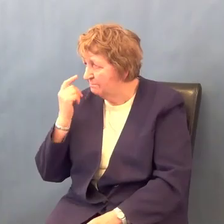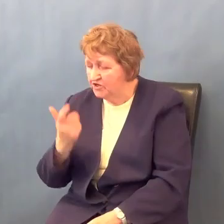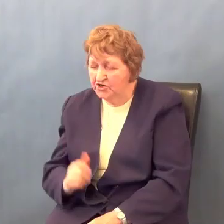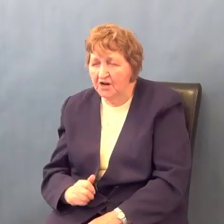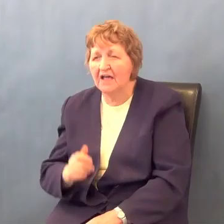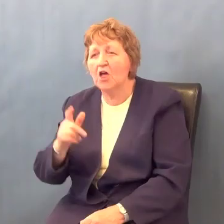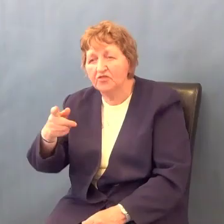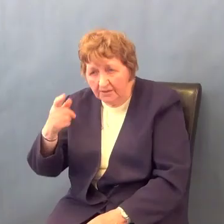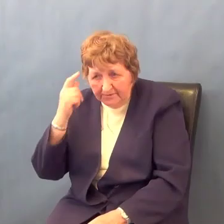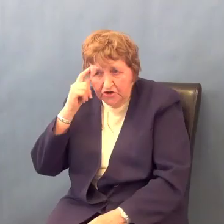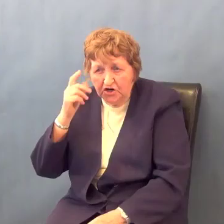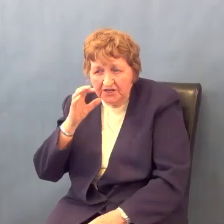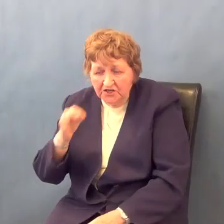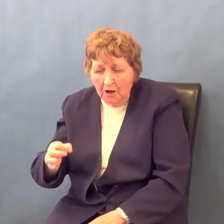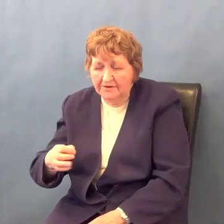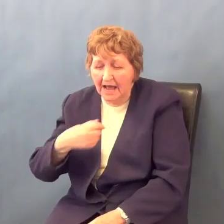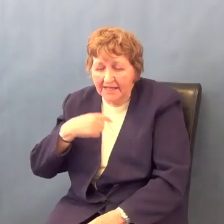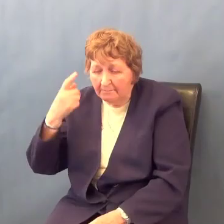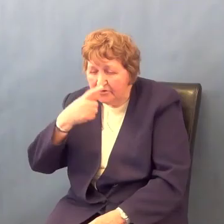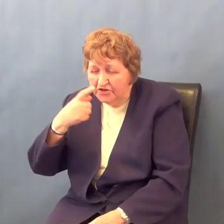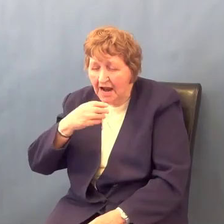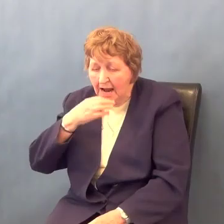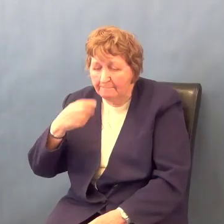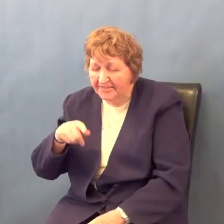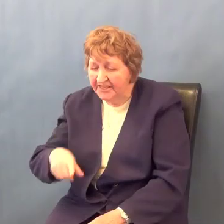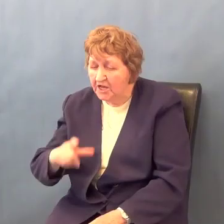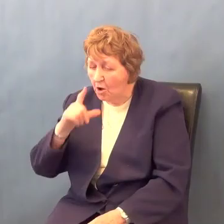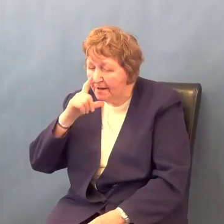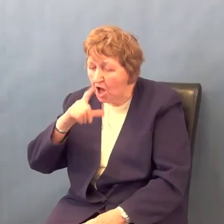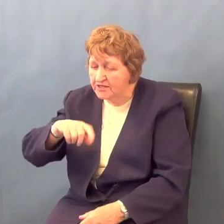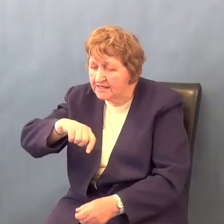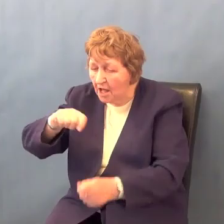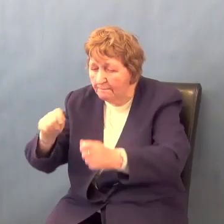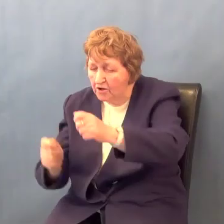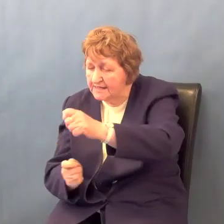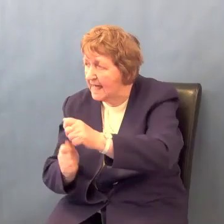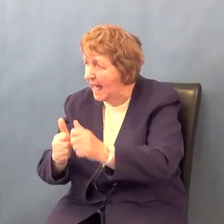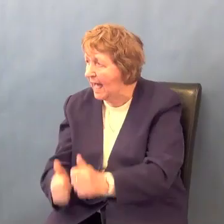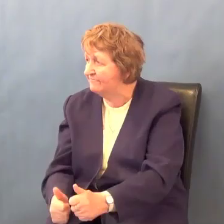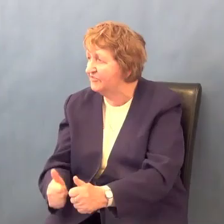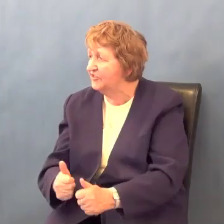Ty myślisz dobrze, ale ja myślę, że lepiej, żeby to poprawić, żeby było proste.